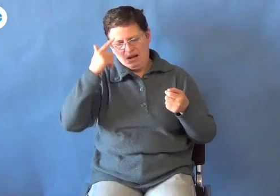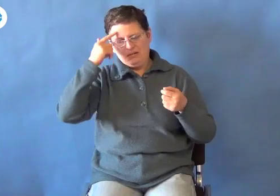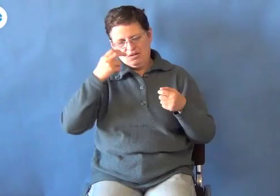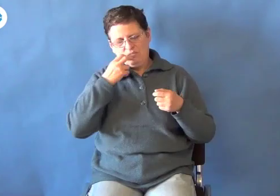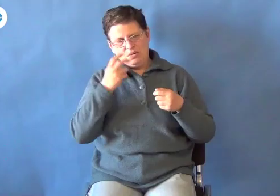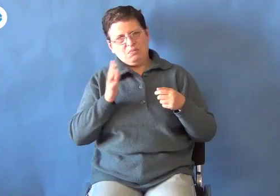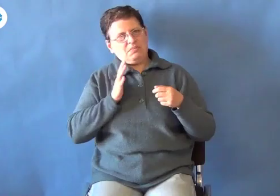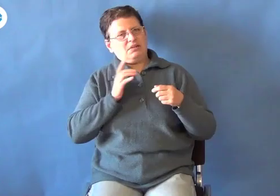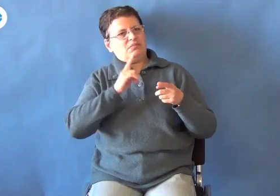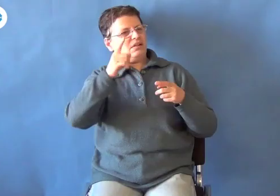Przypominali, że prąd jest niebezpieczny.